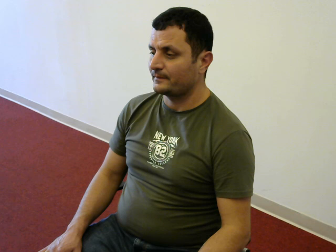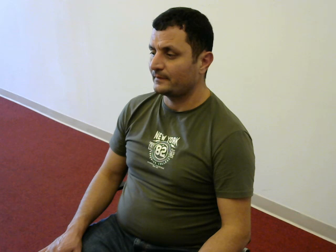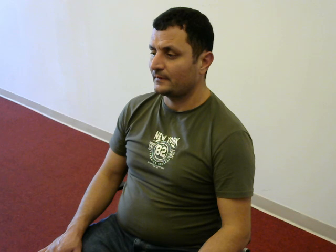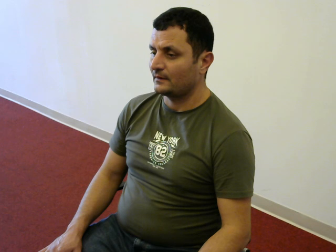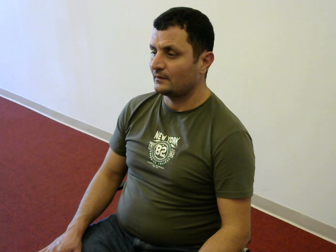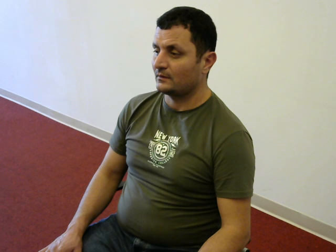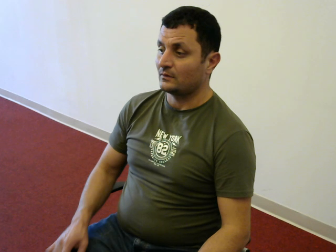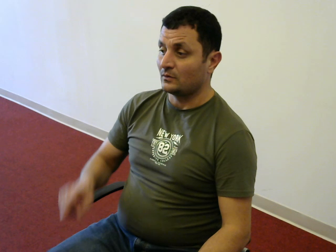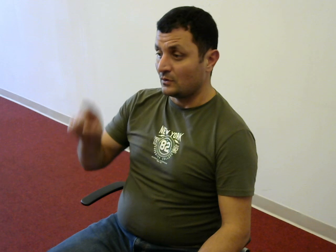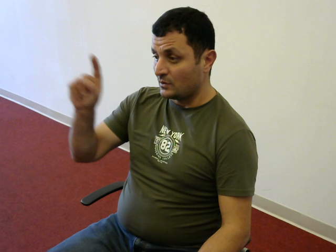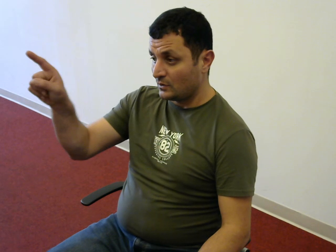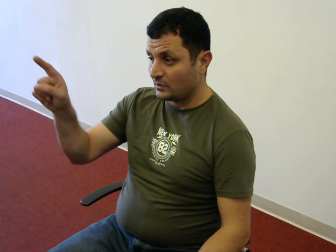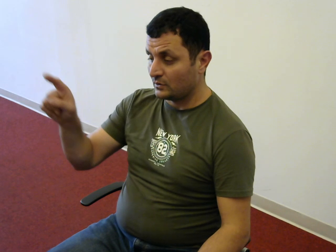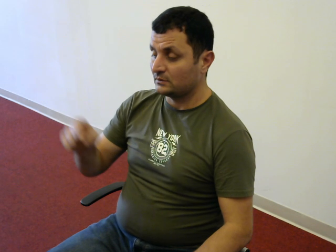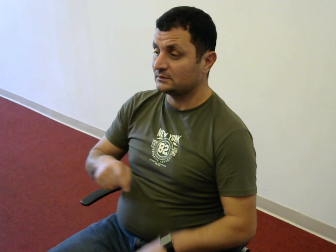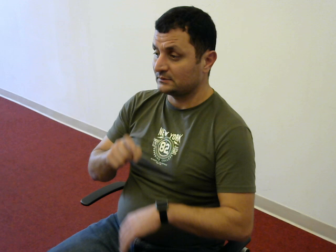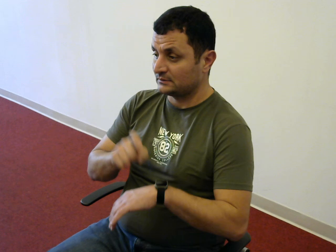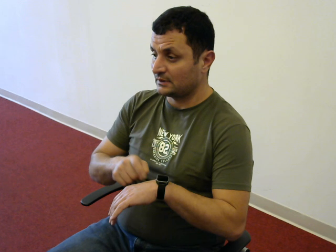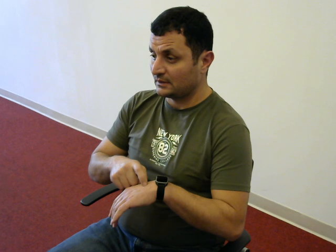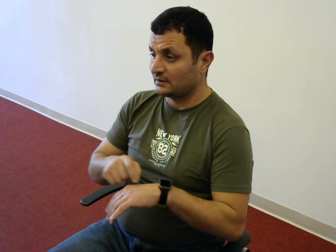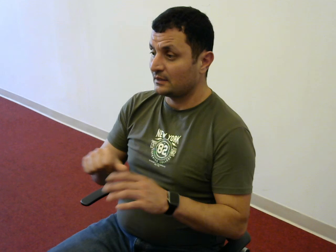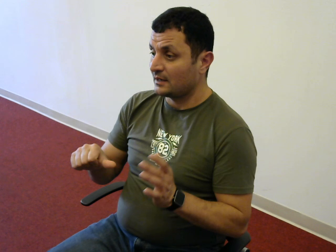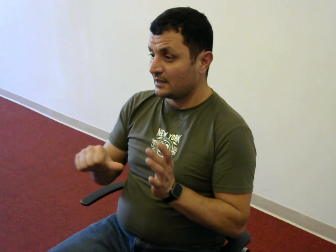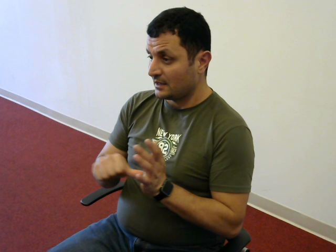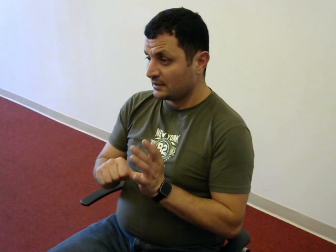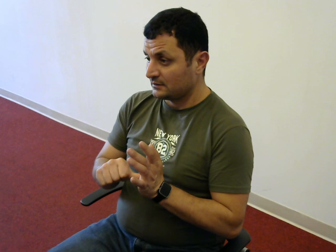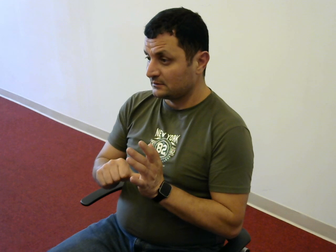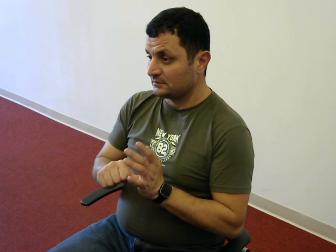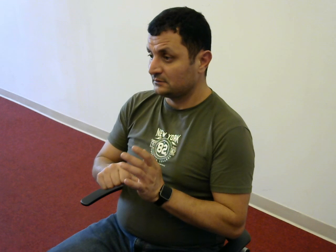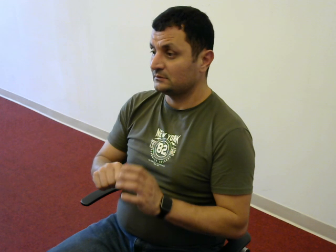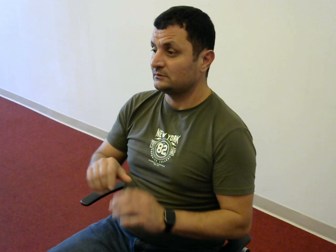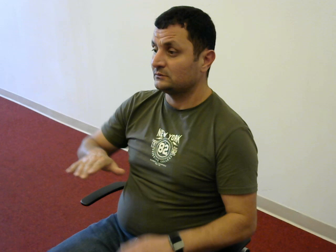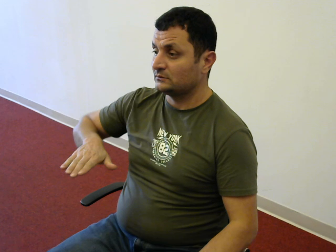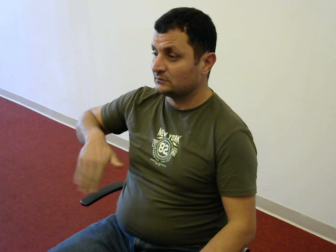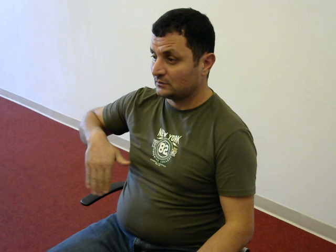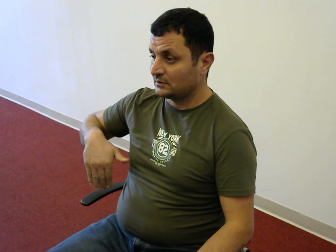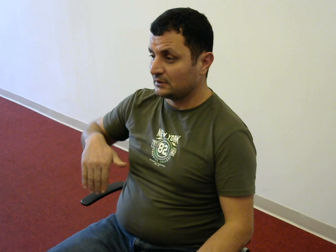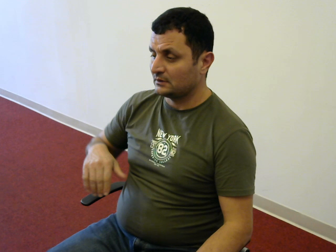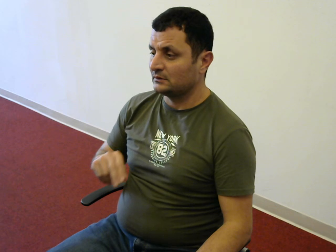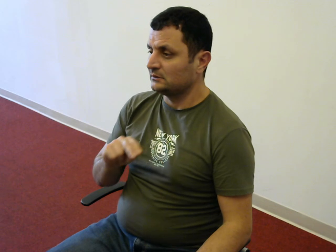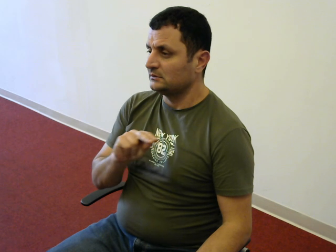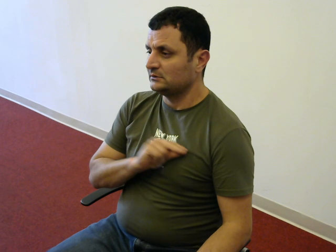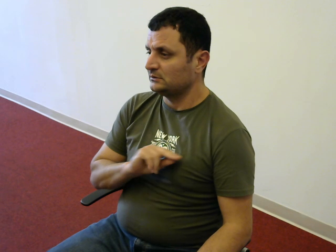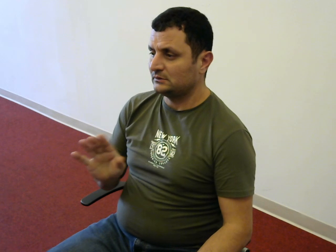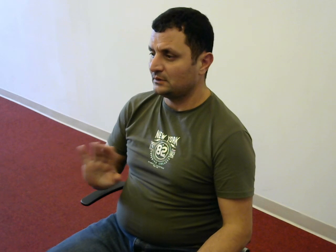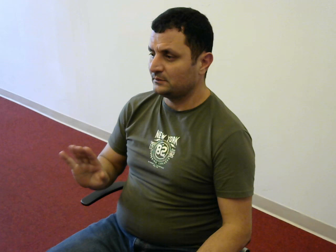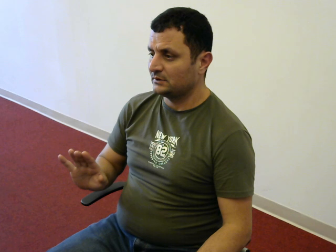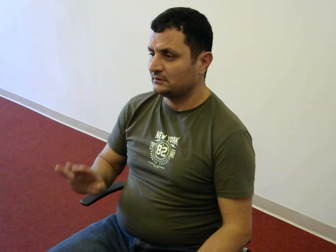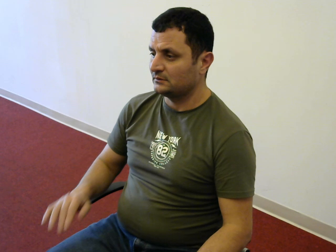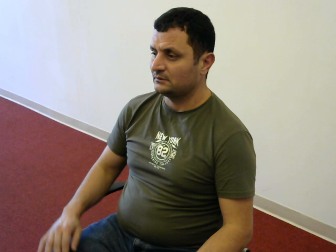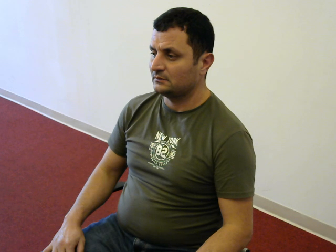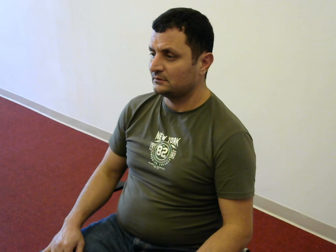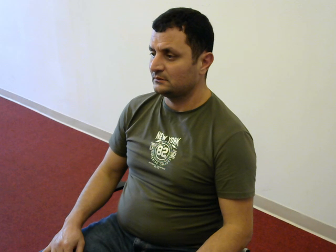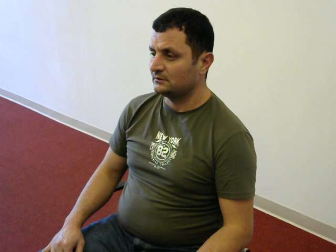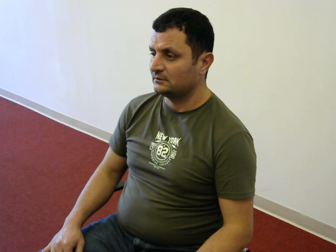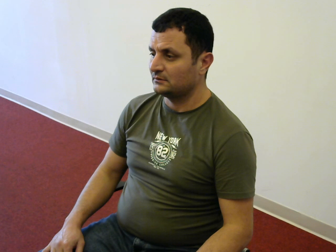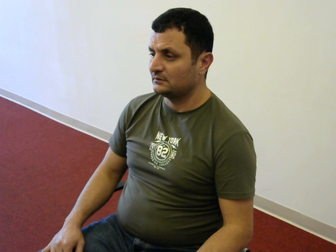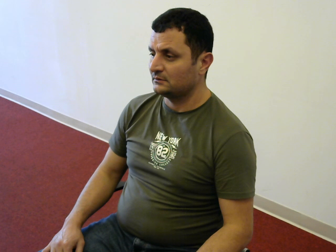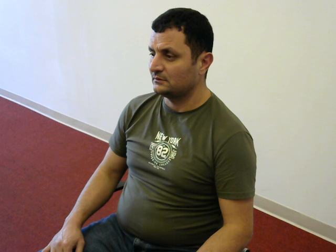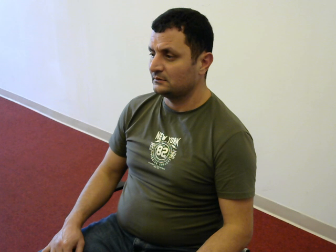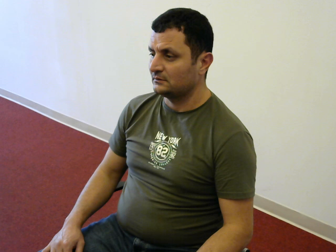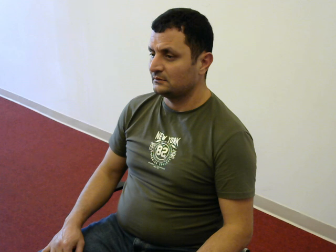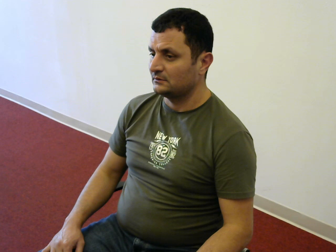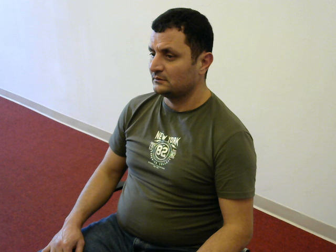O saat 6-dan sonra işləmir